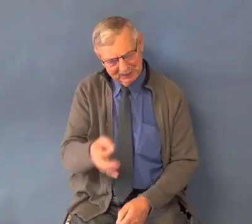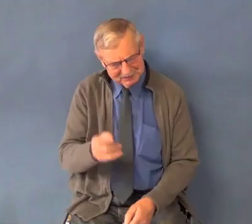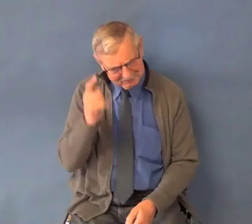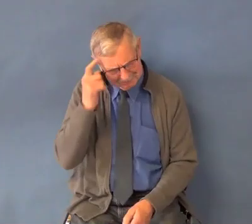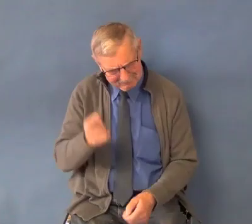Pytam się.